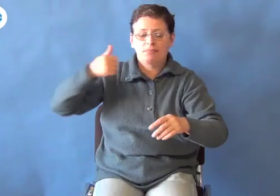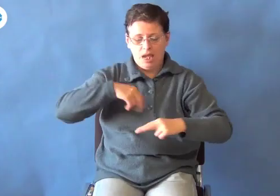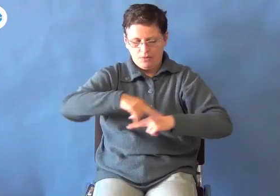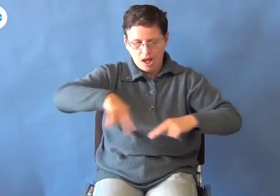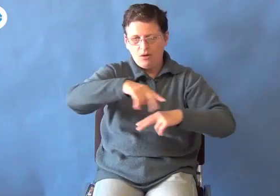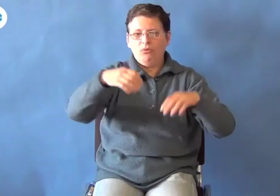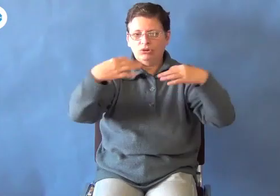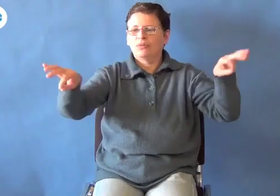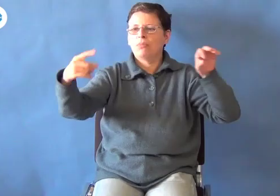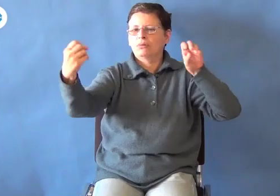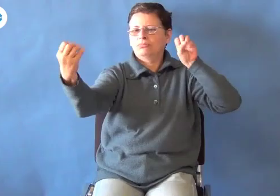Jeśli są białe pasy, może swobodnie iść.